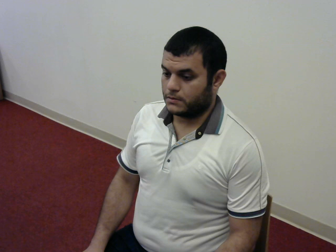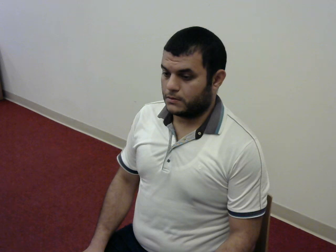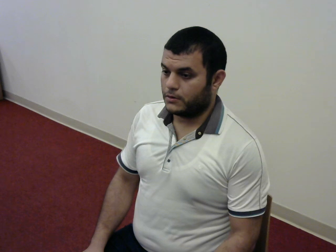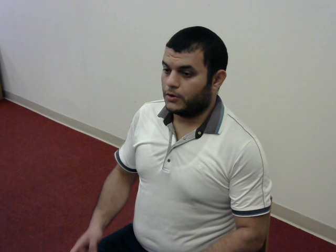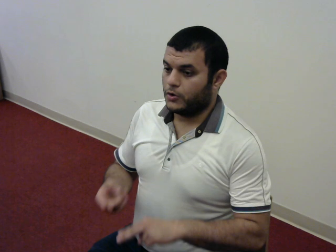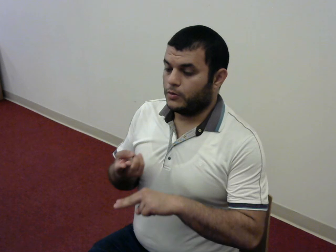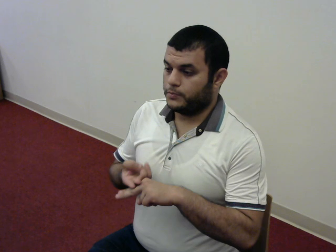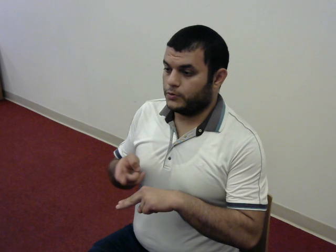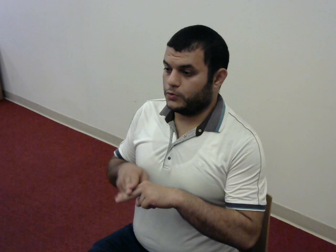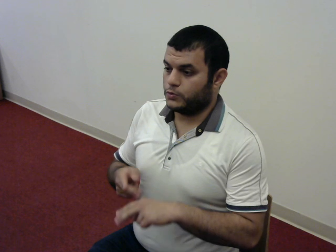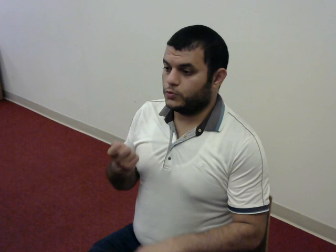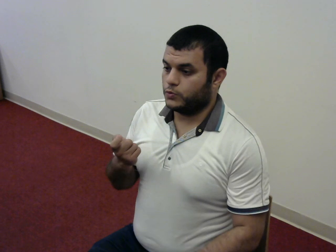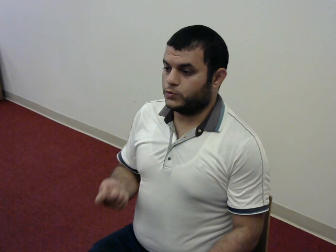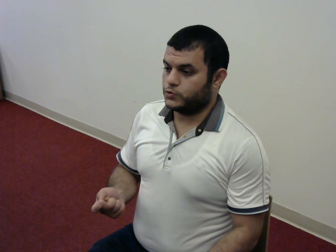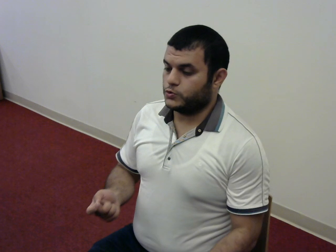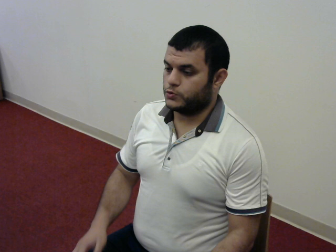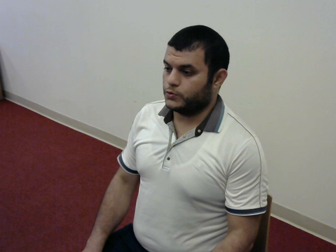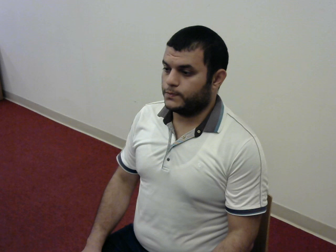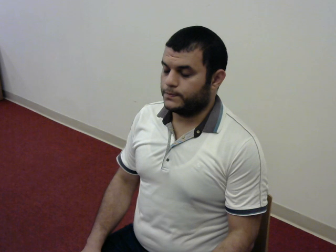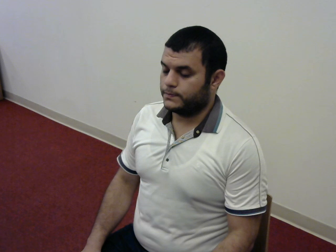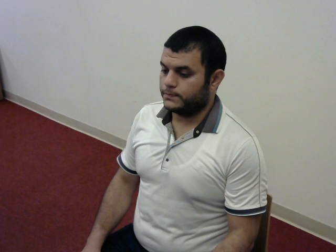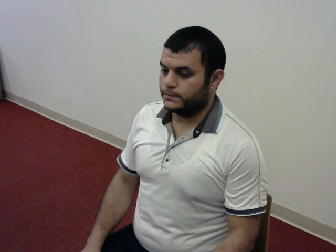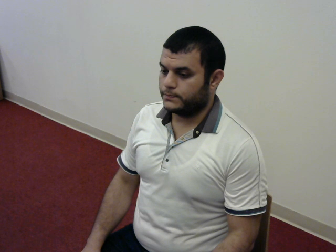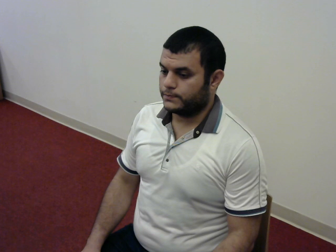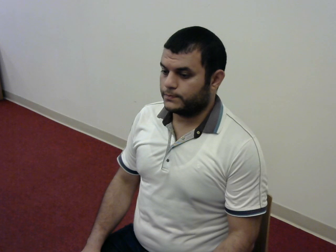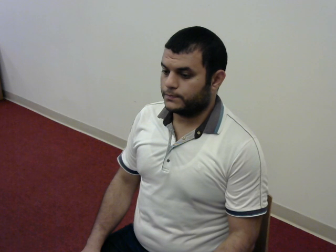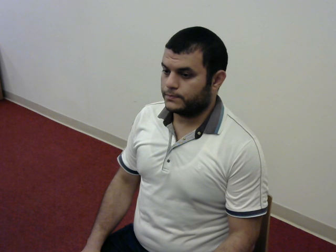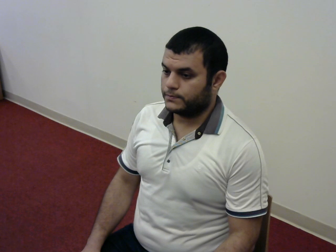Bu ucuzdur